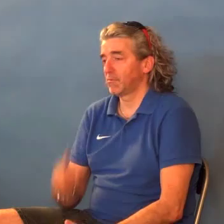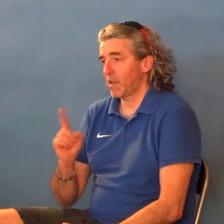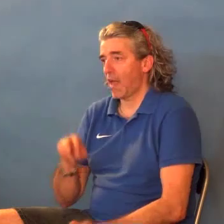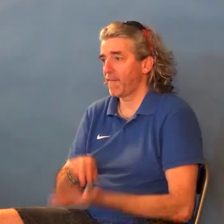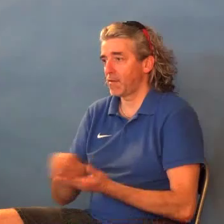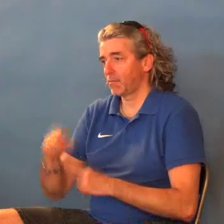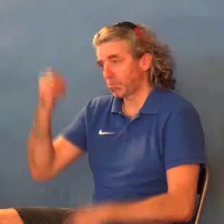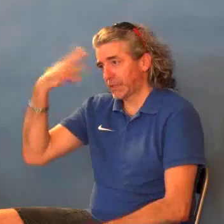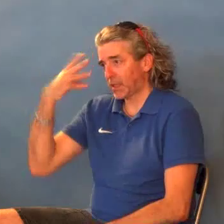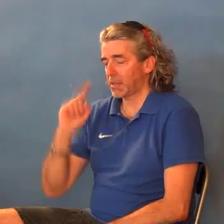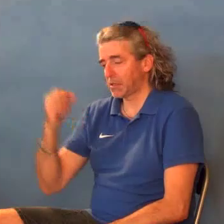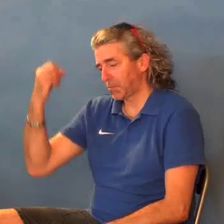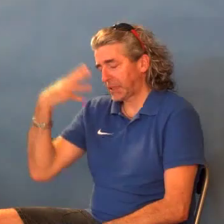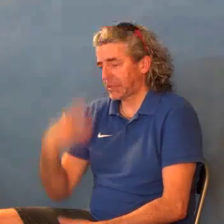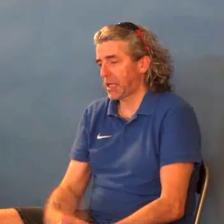Nie wolno iść pod prysznic.